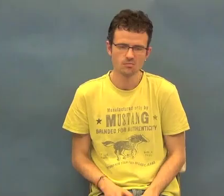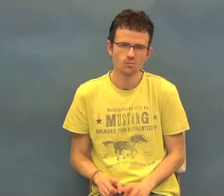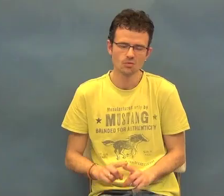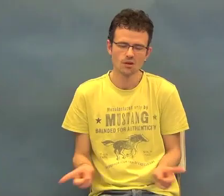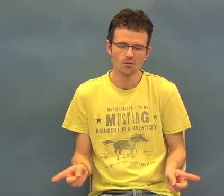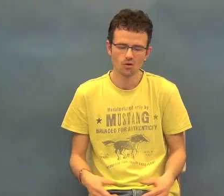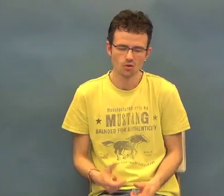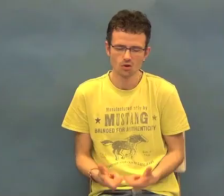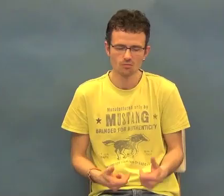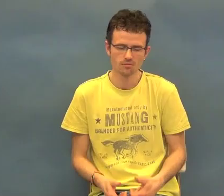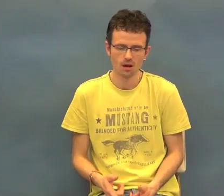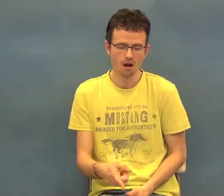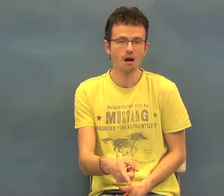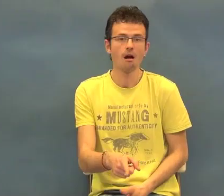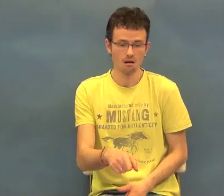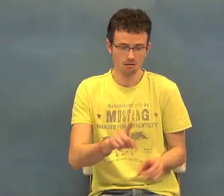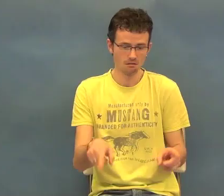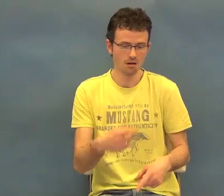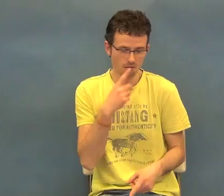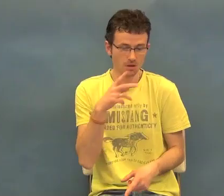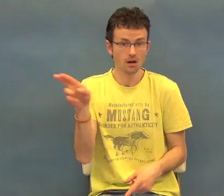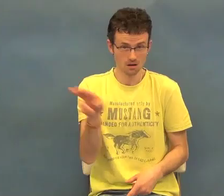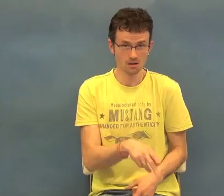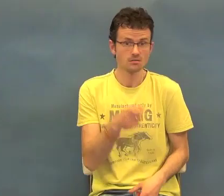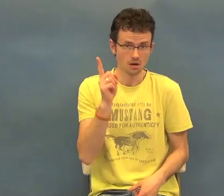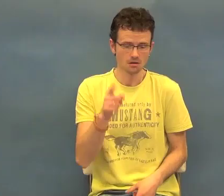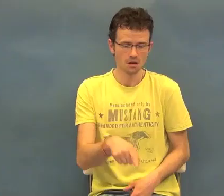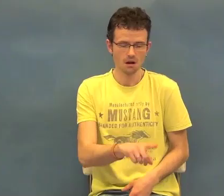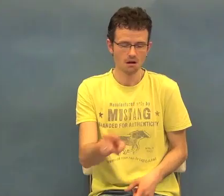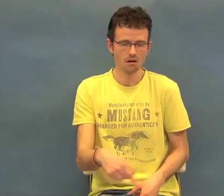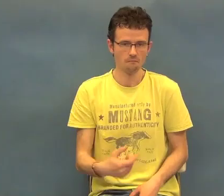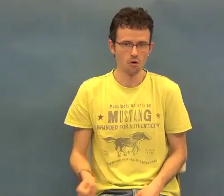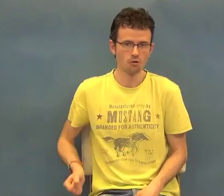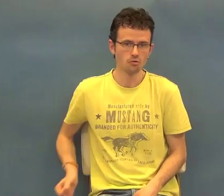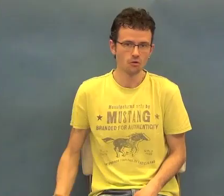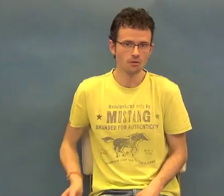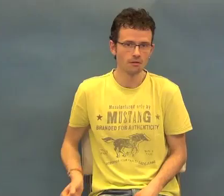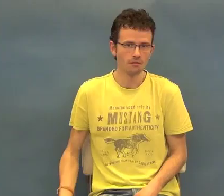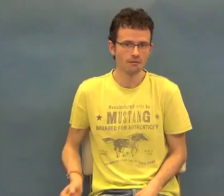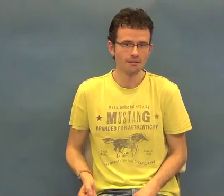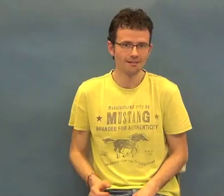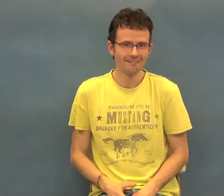Nie wolno tak robić. Jest okrągły znak skreślony, ale wolno chyba ze studni.